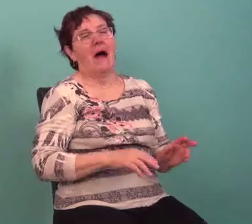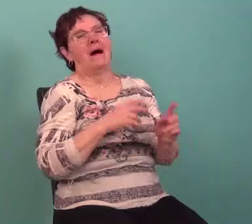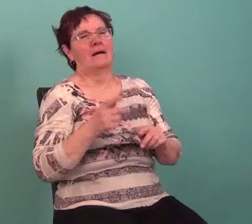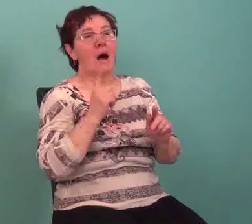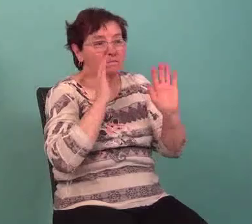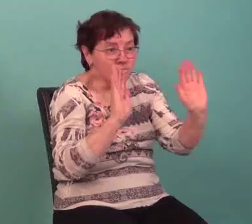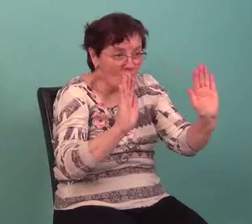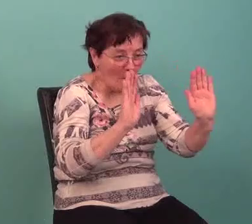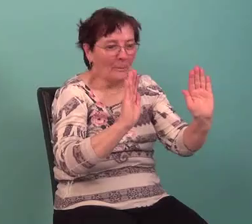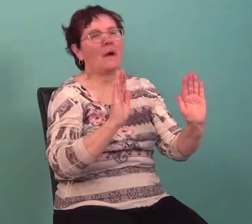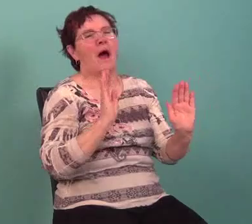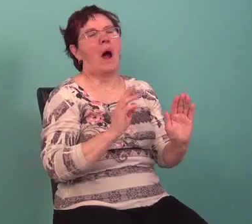Na następnym obrazku chłopak pokazuje rękami, aby mały się zatrzymał.